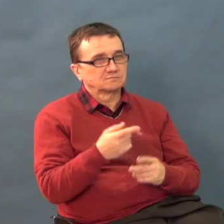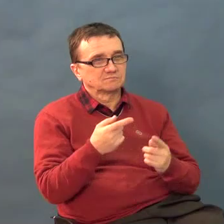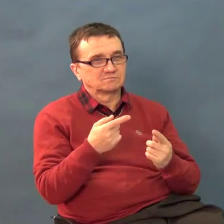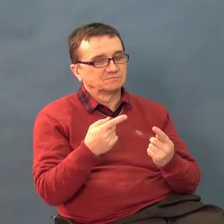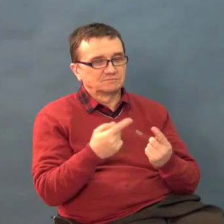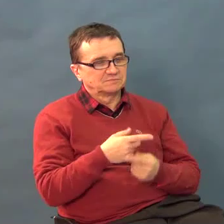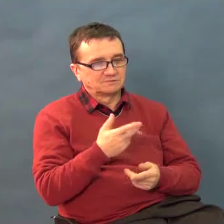Nie pasuje.